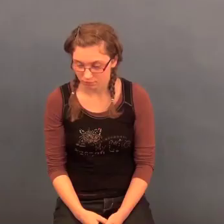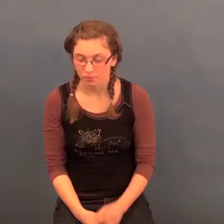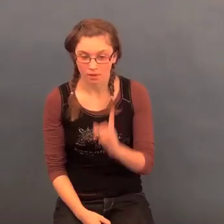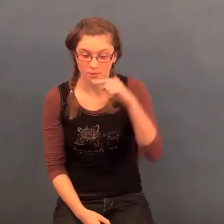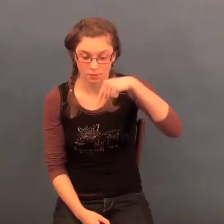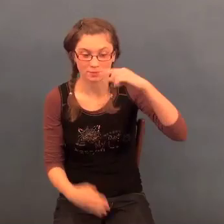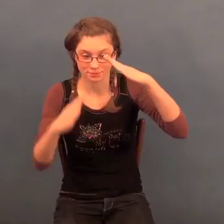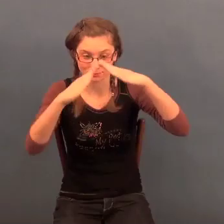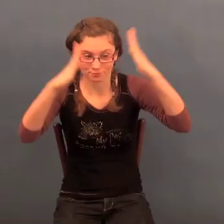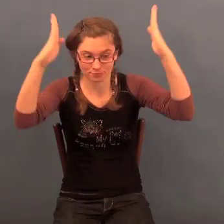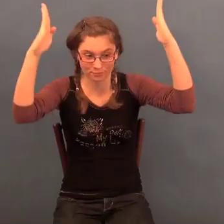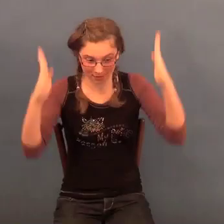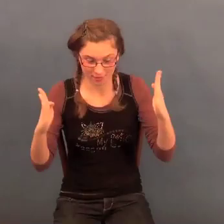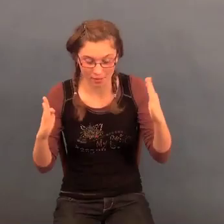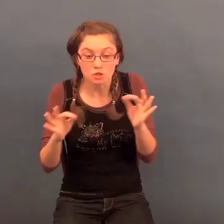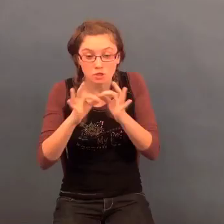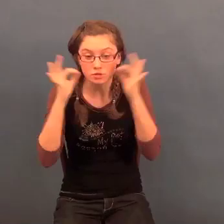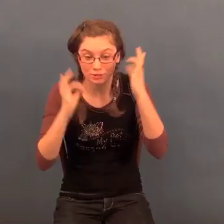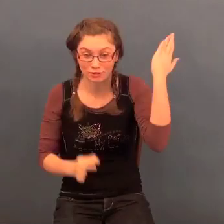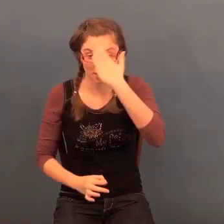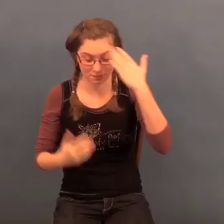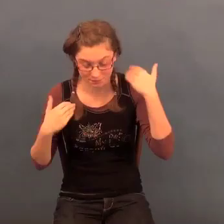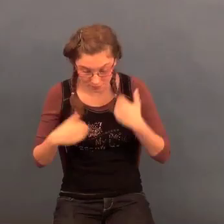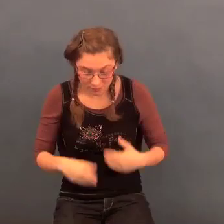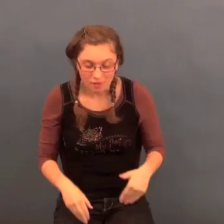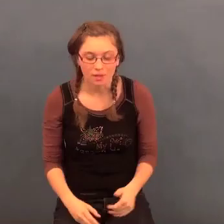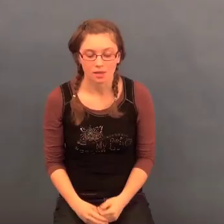W domu jest czarny kot.